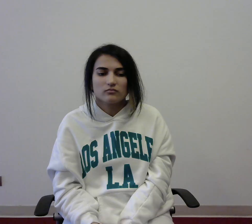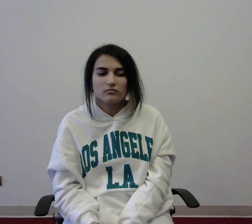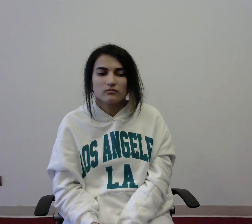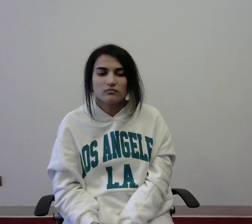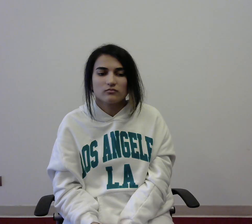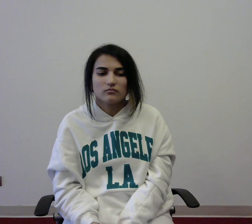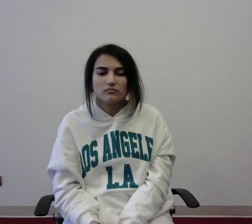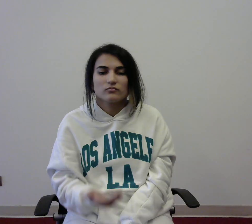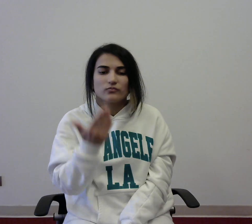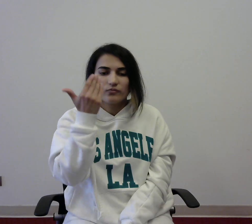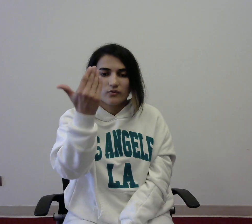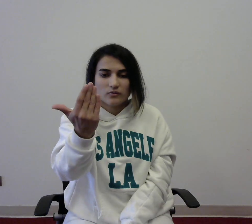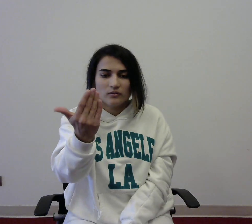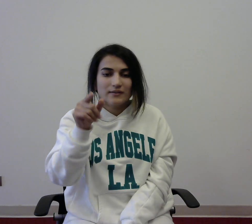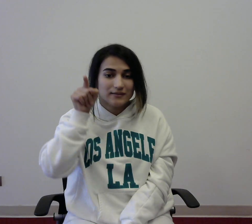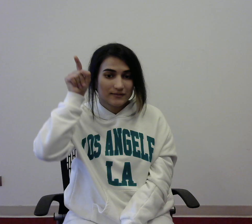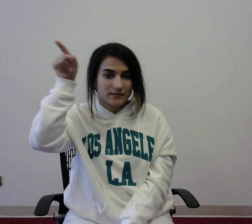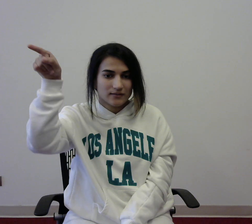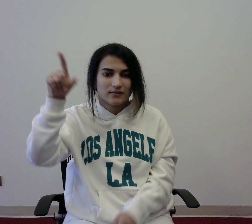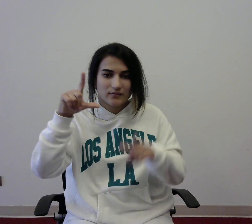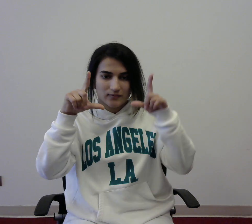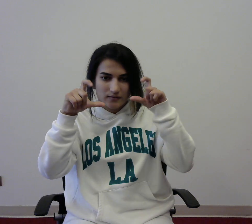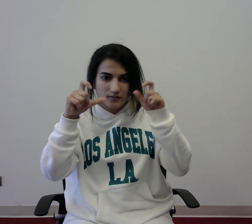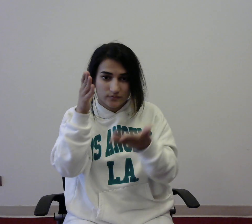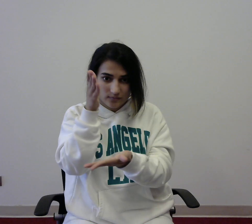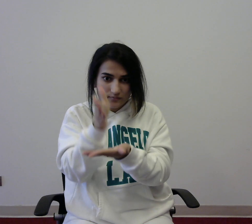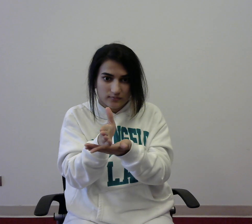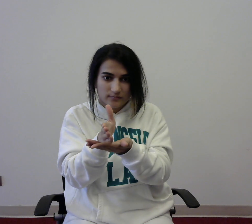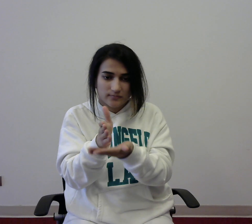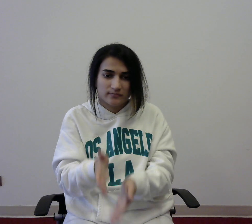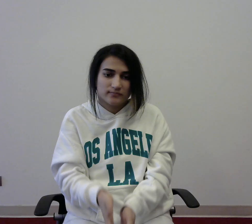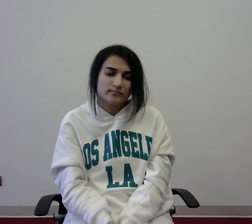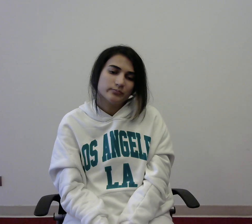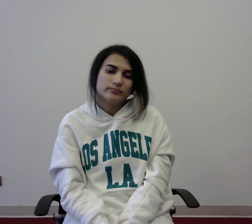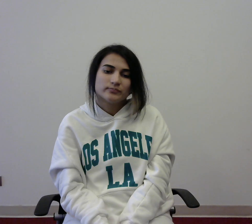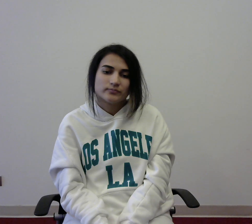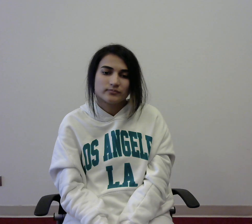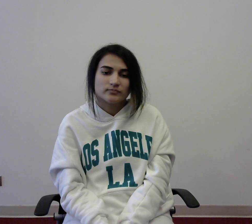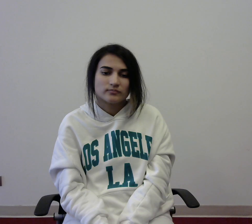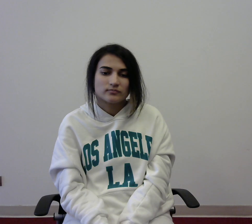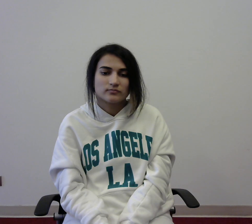Sizdə onun şəkli var?